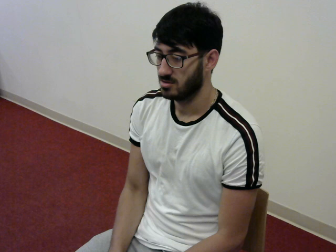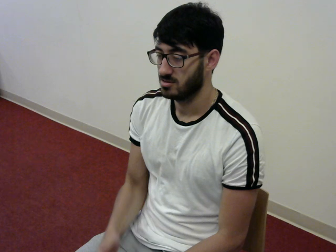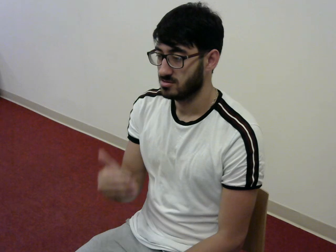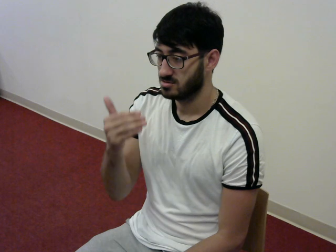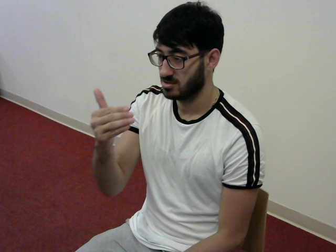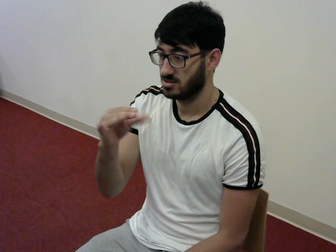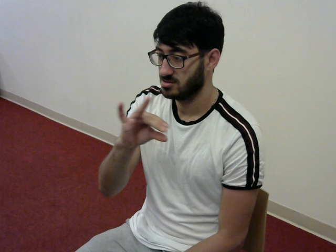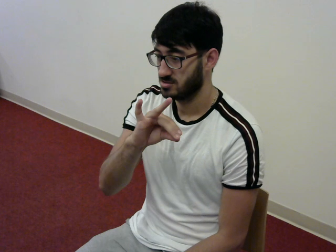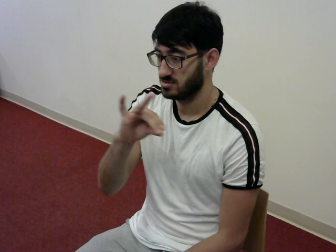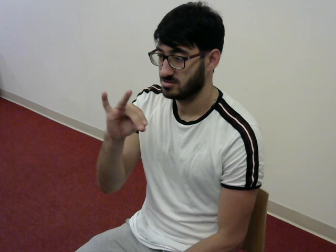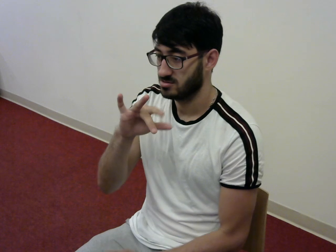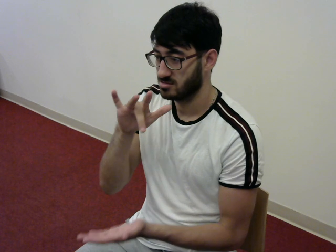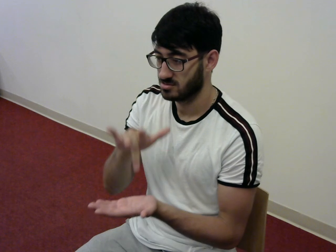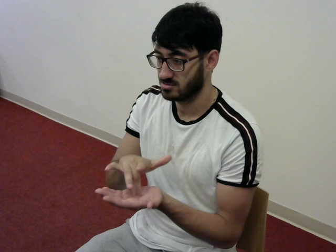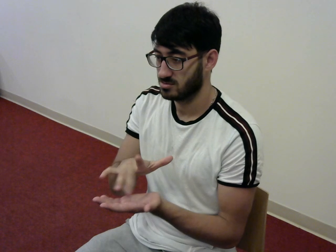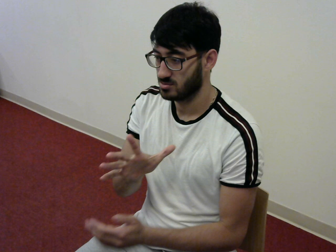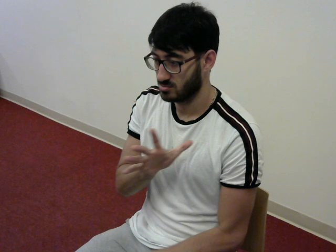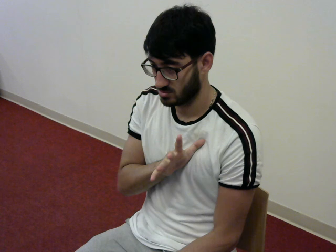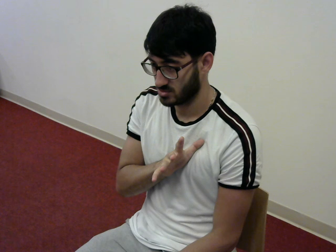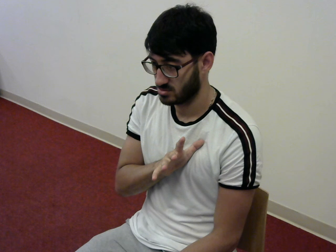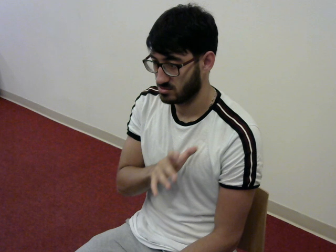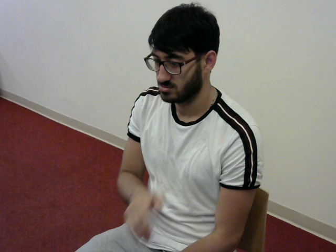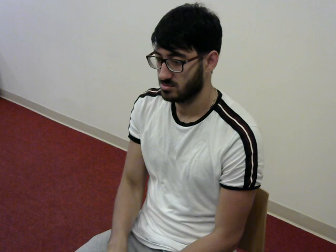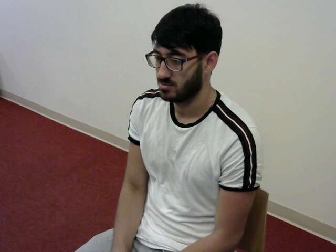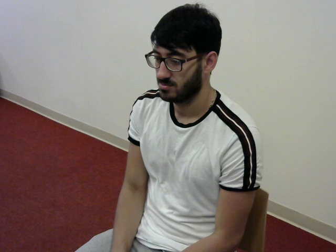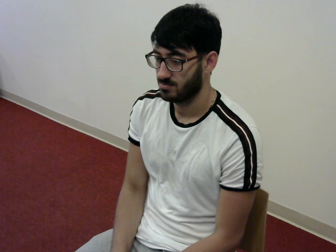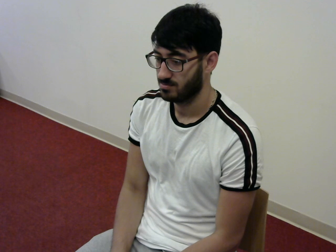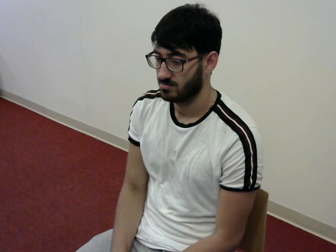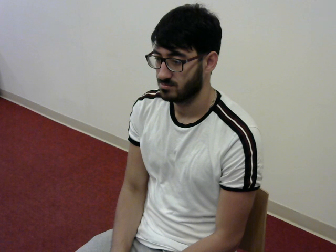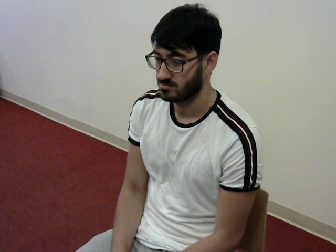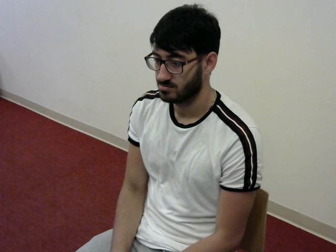Siz İçərişəhərdə olmusuz?